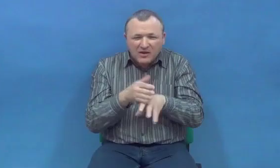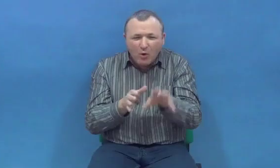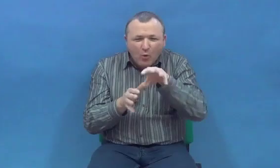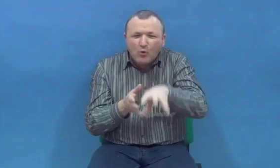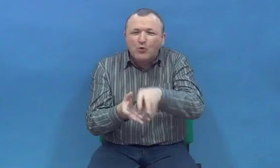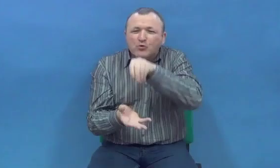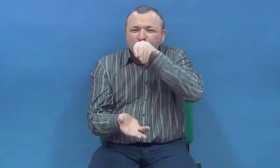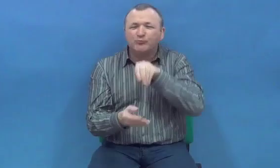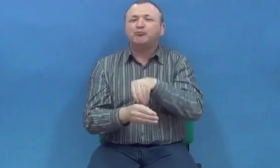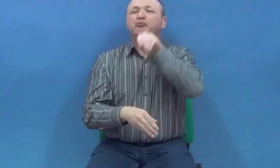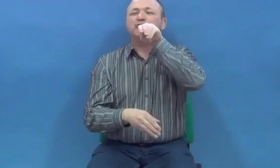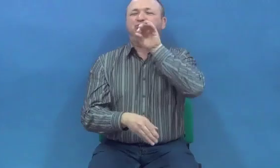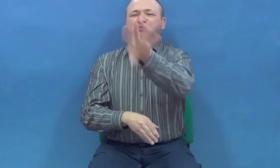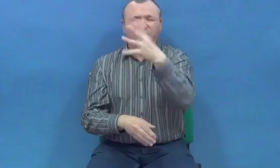Ryba nabiera wody do pyszczka, wypływa ponad brzeg akwarium i pluje na kota.